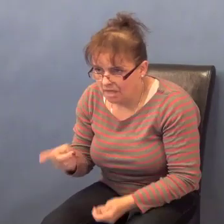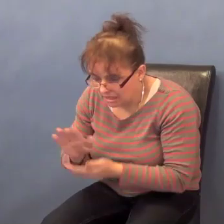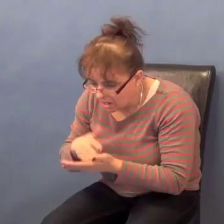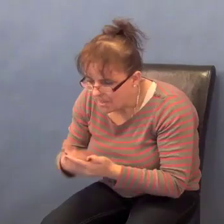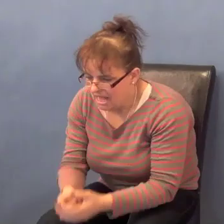Na przykład...